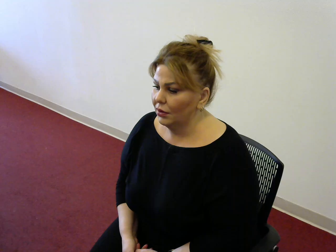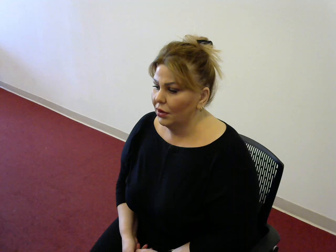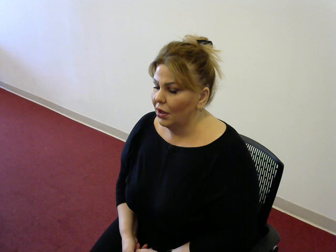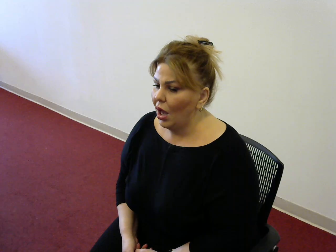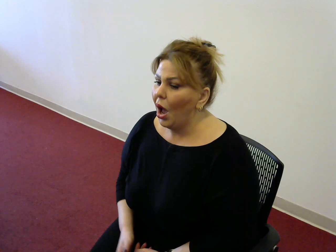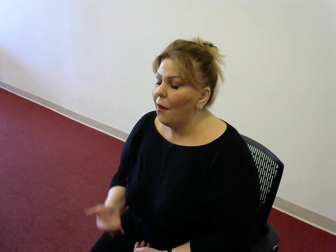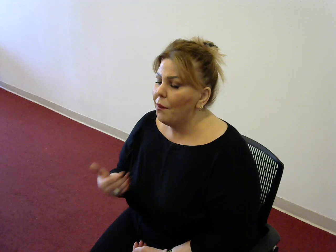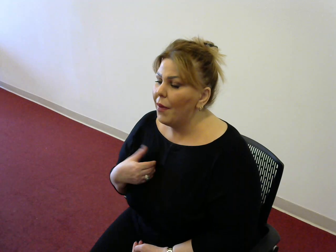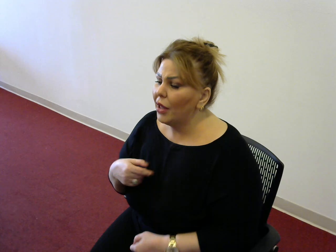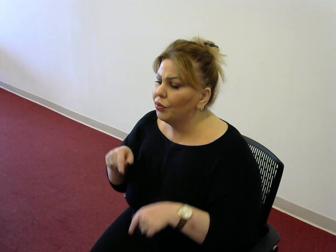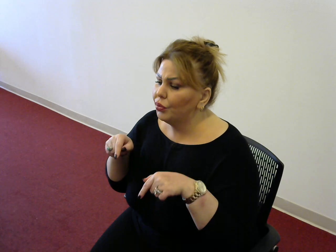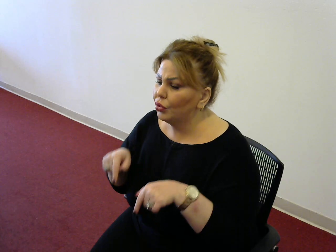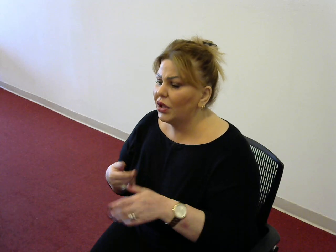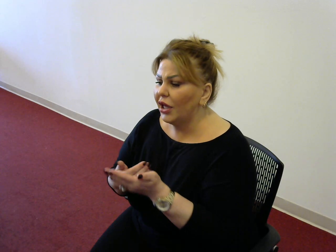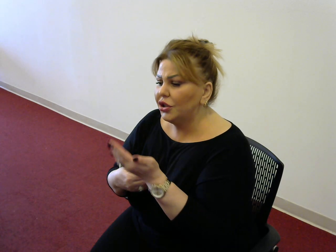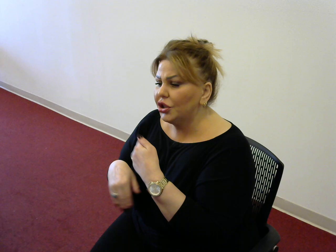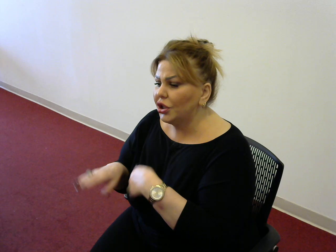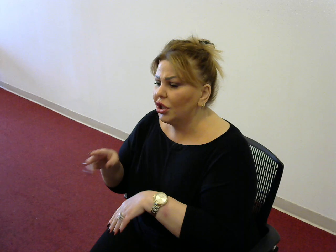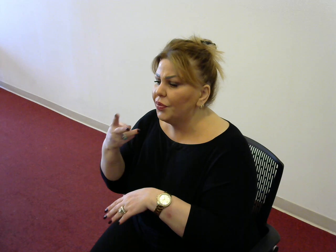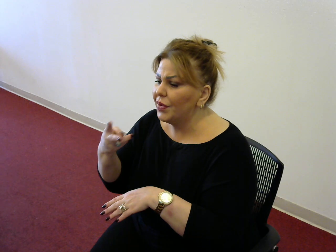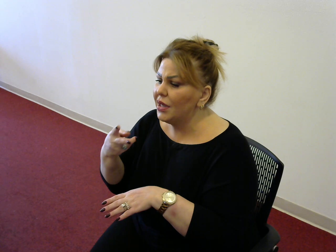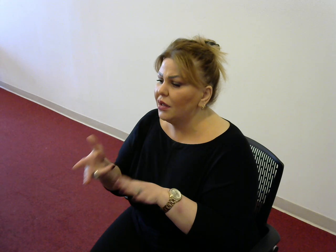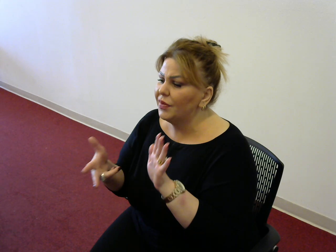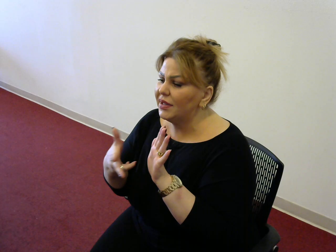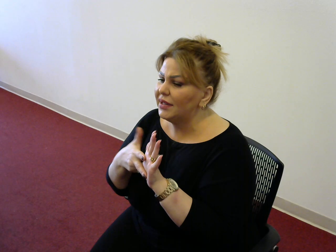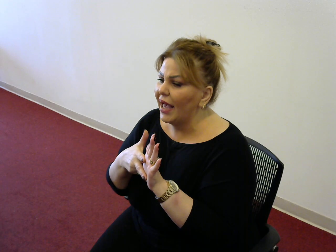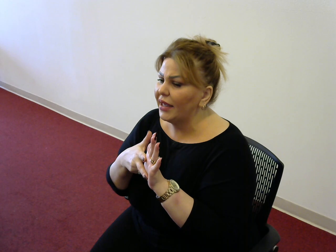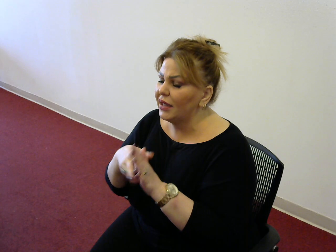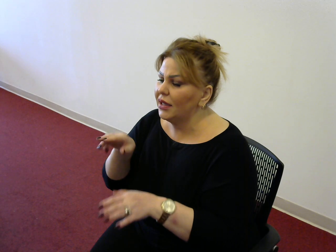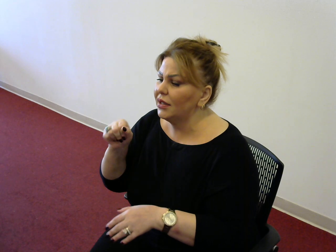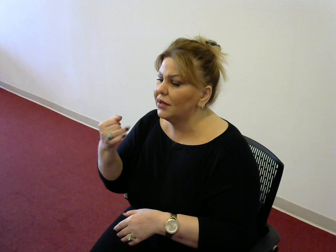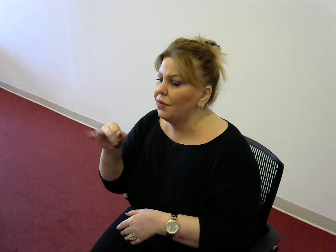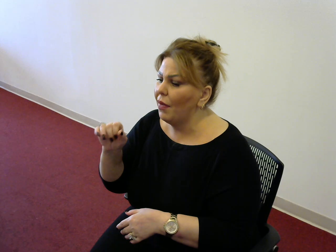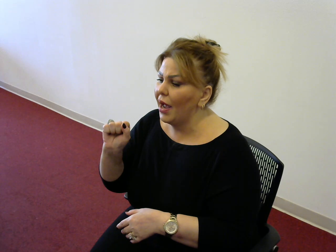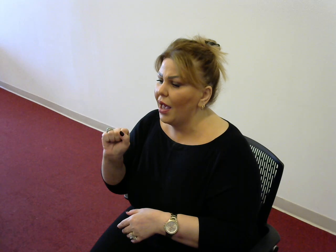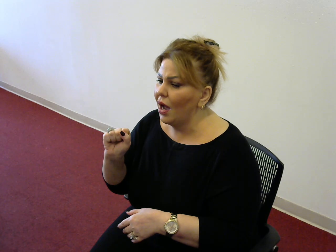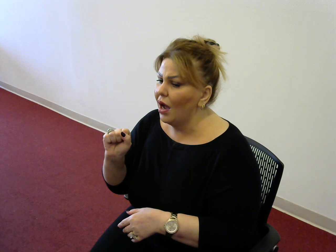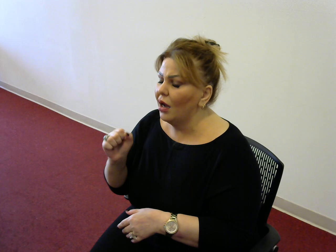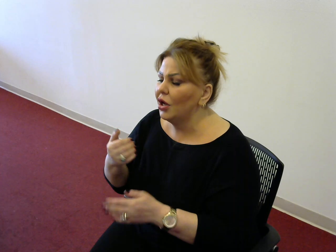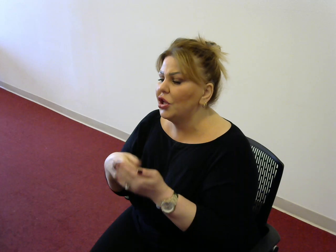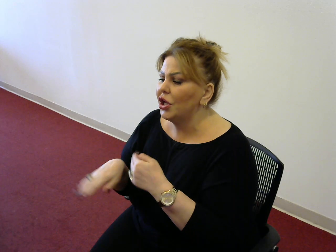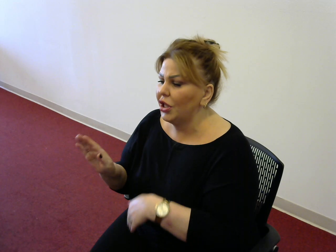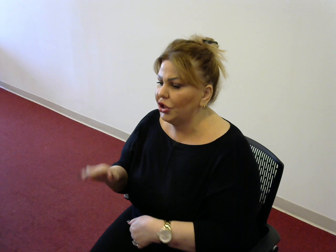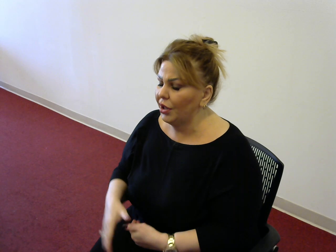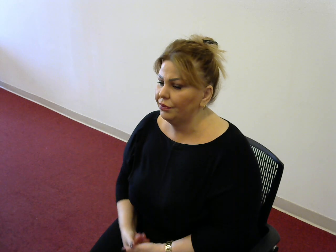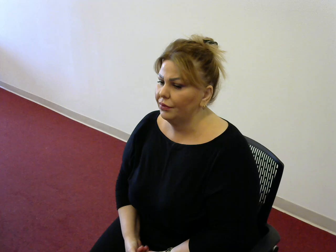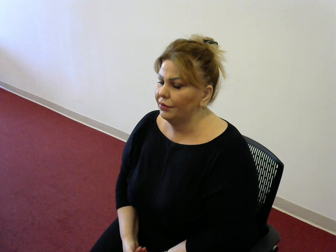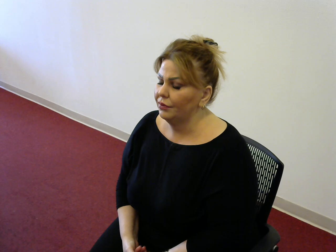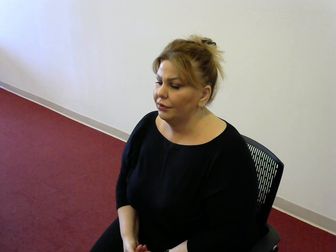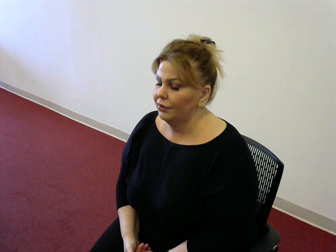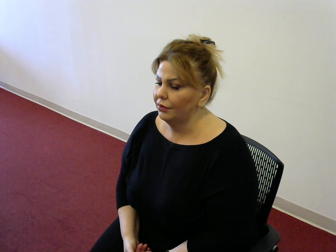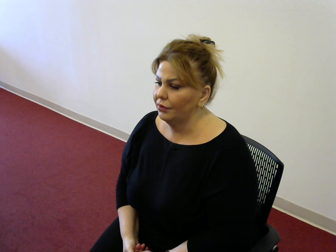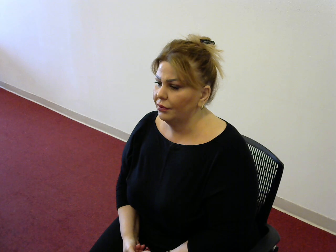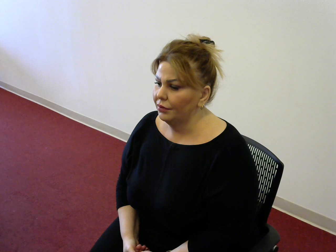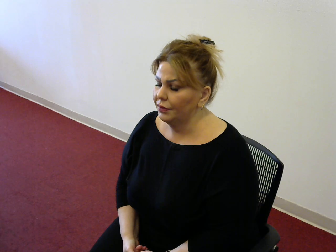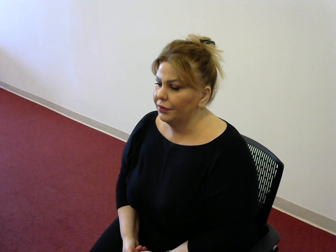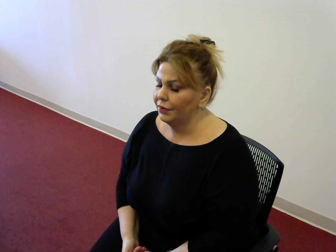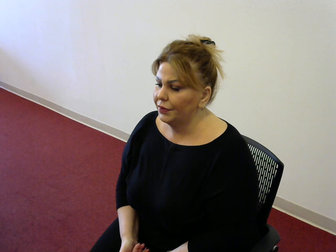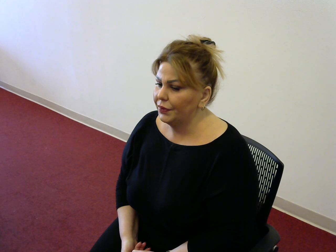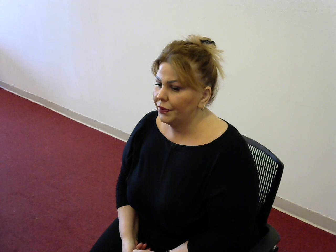Mən burdan çıxıb 28 maya gedəcəm